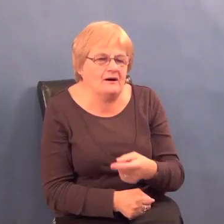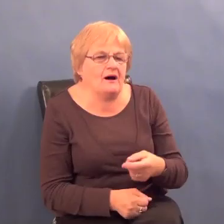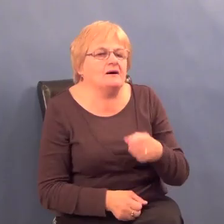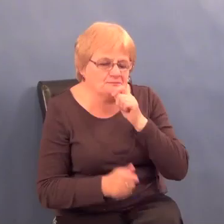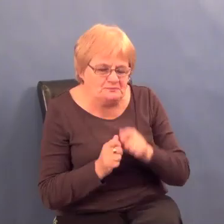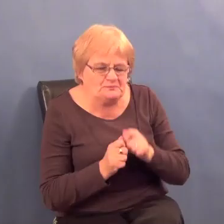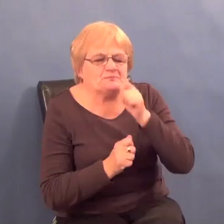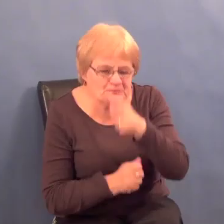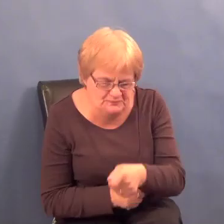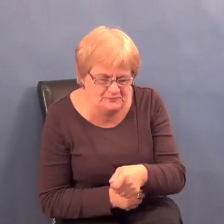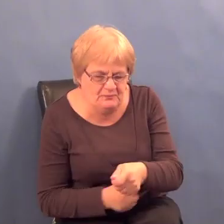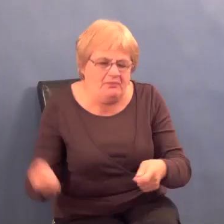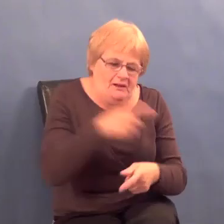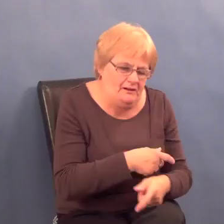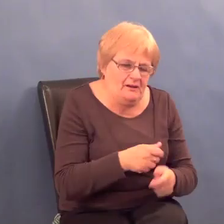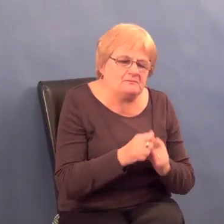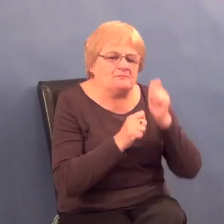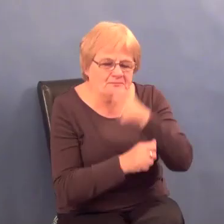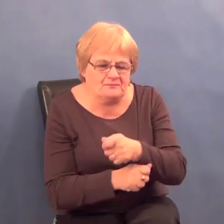Babcia daje mu, Charlie Chaplin odrzuca pieniądze, a ona usiłuje mu zapłacić.